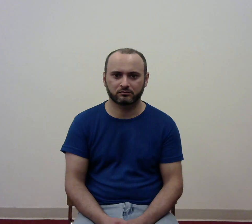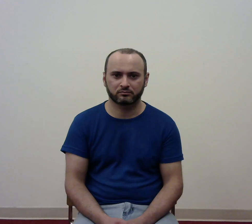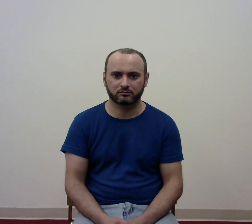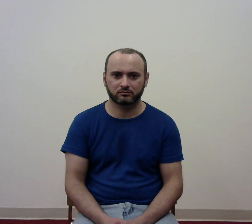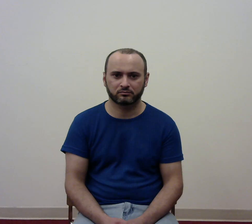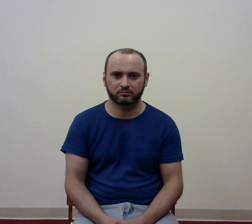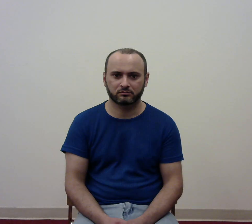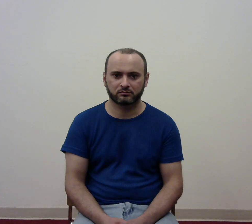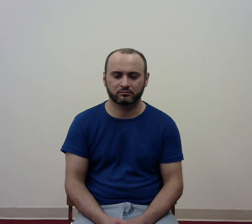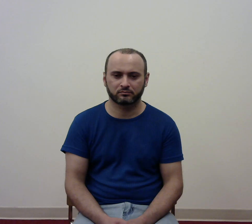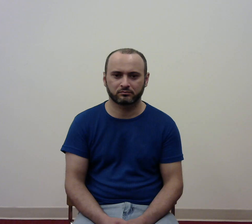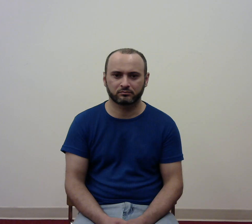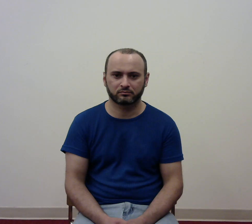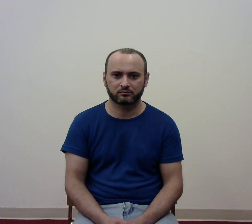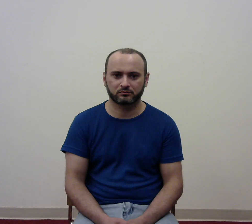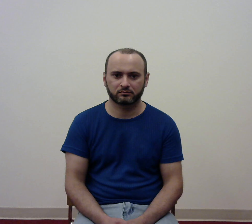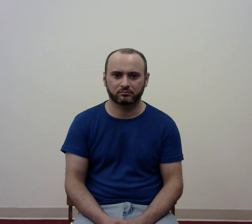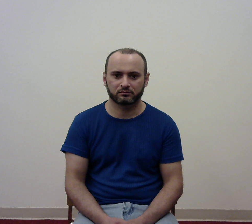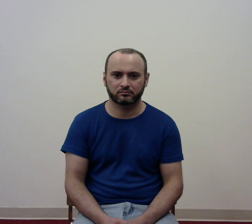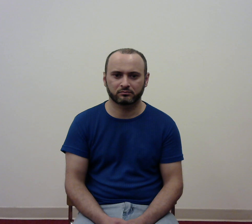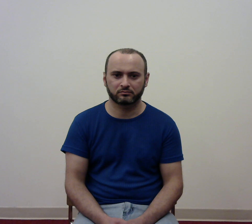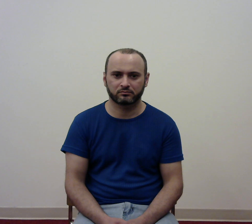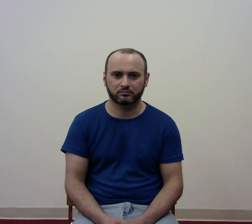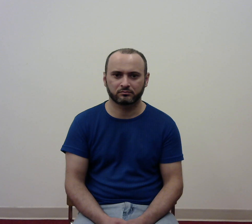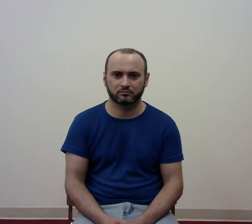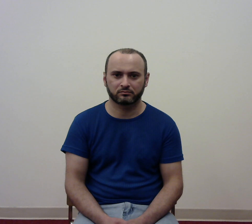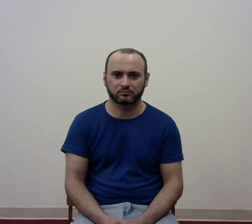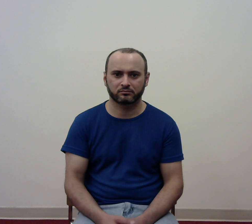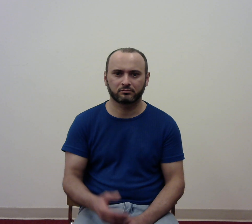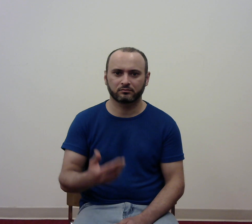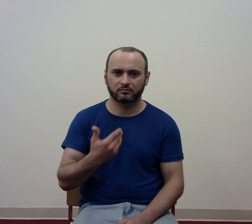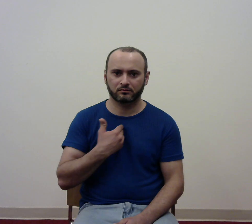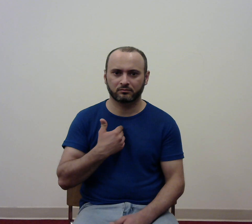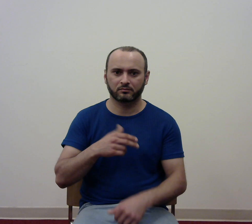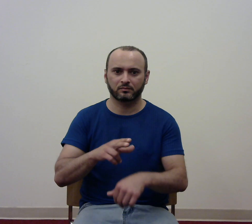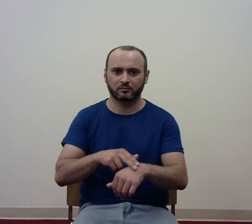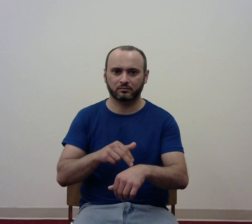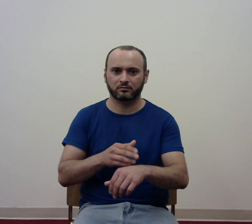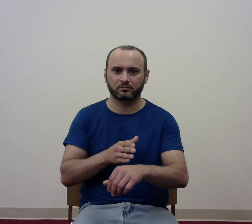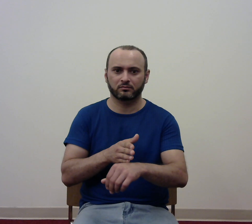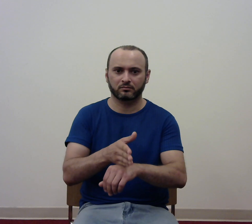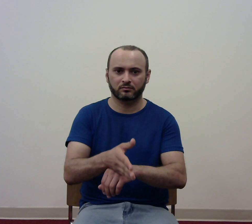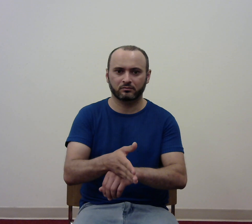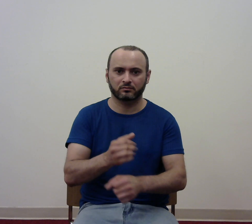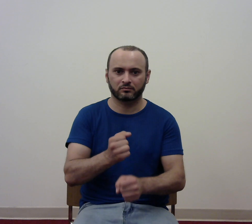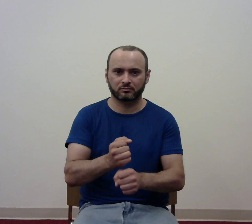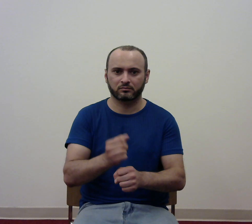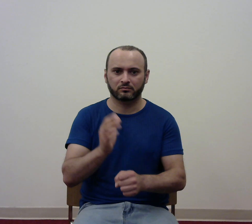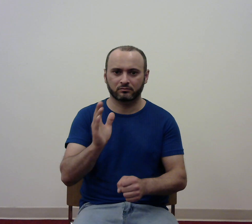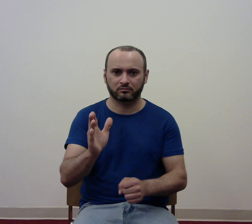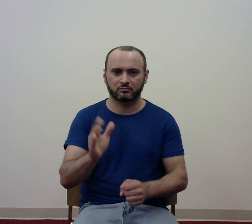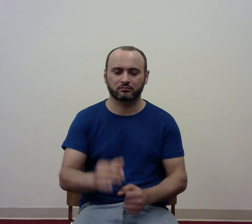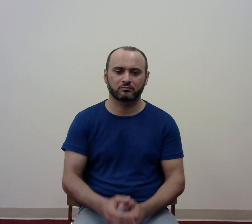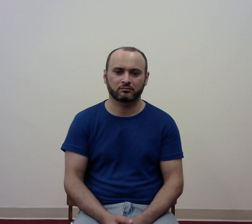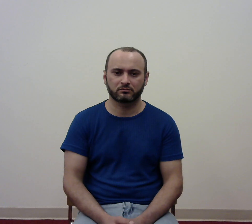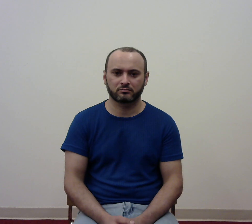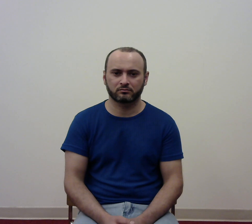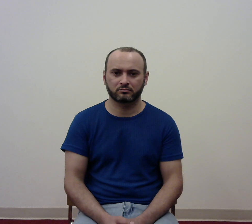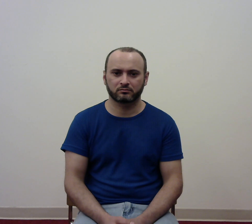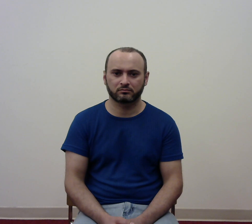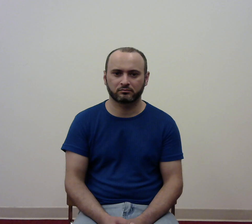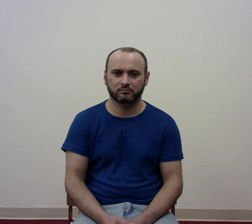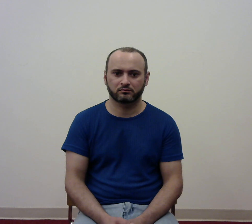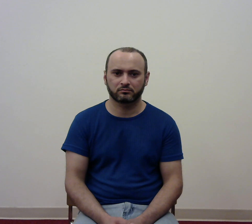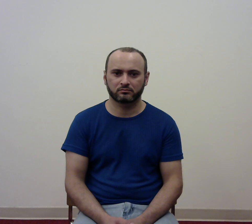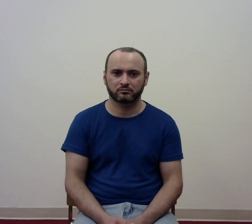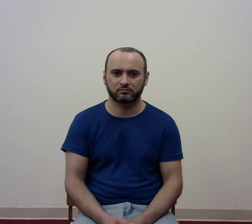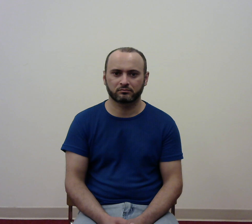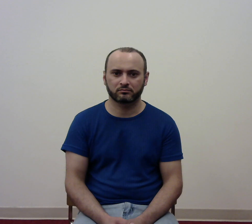Mən polisə müraciət edəcəyəm